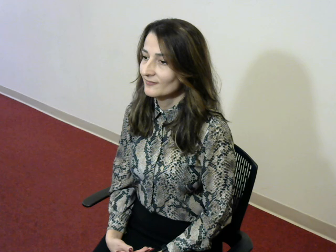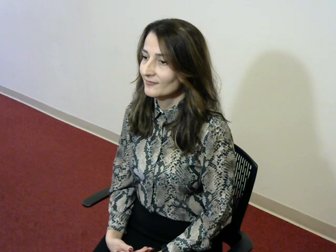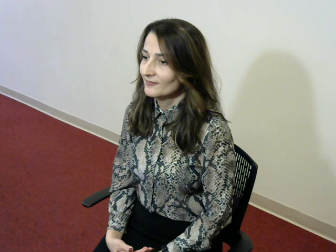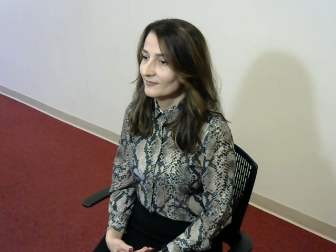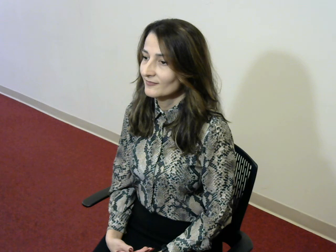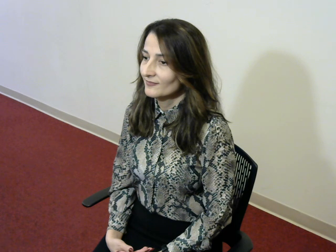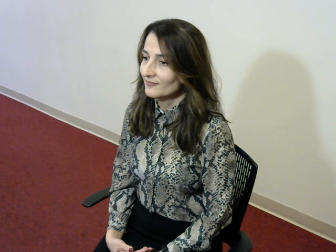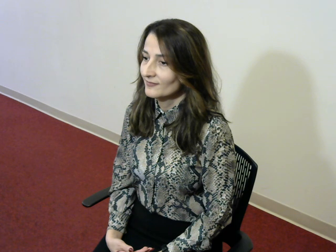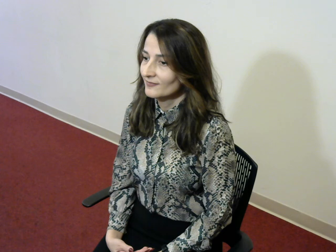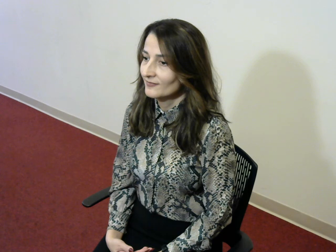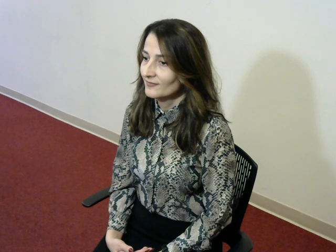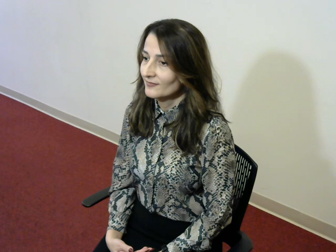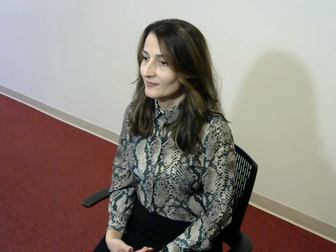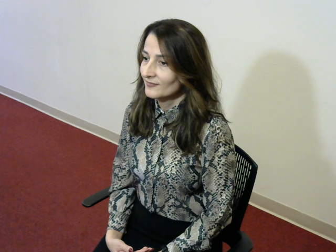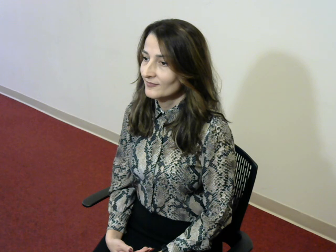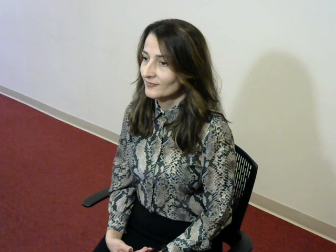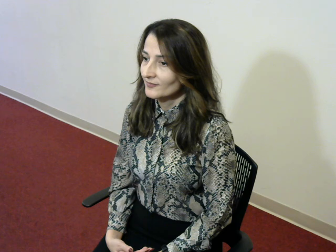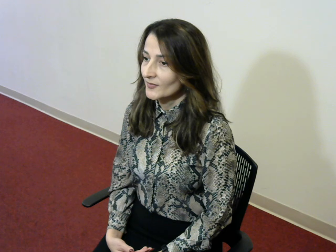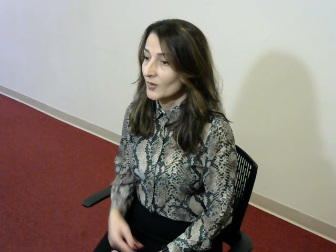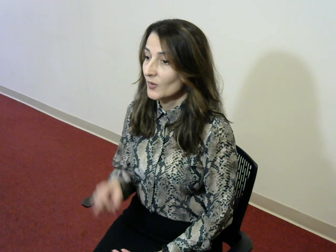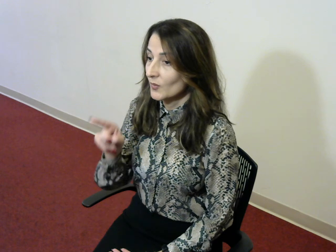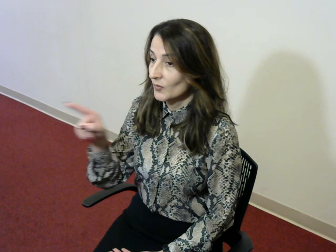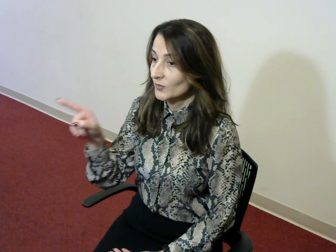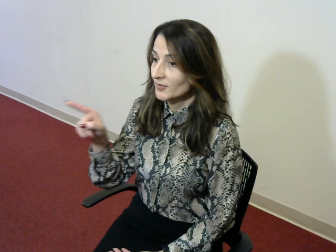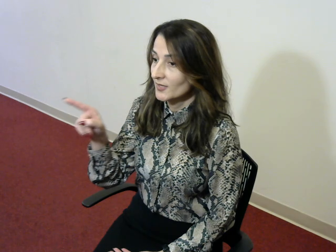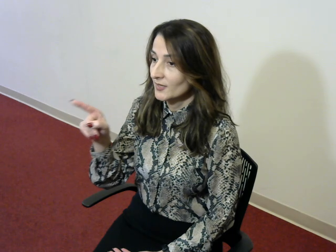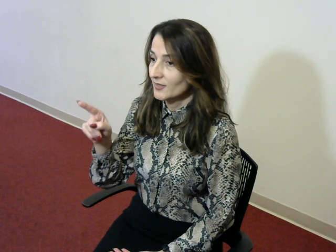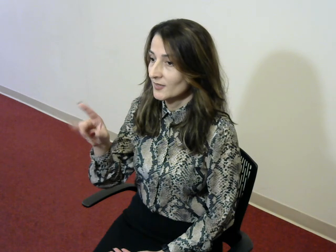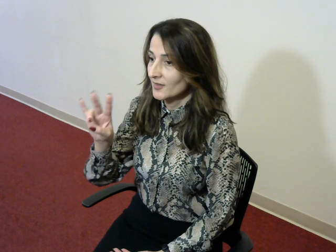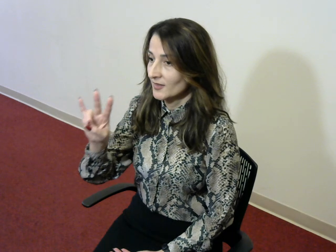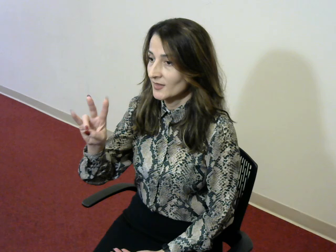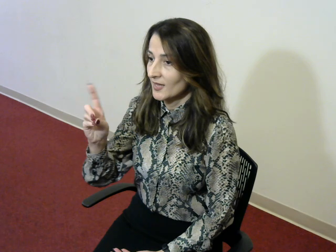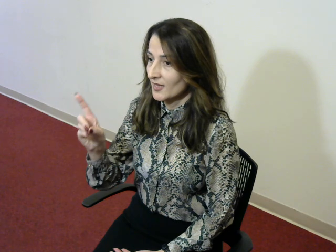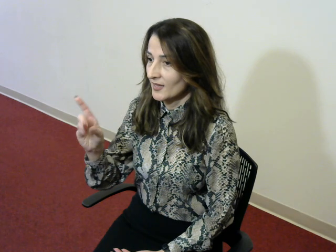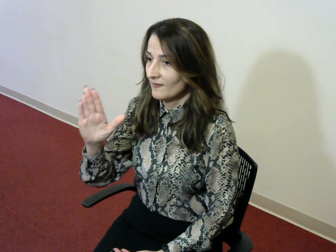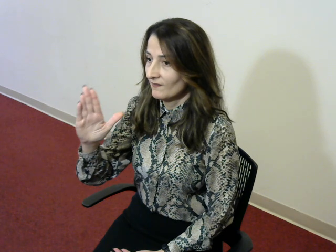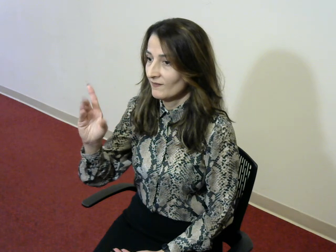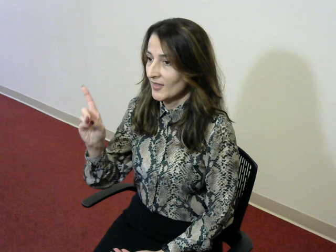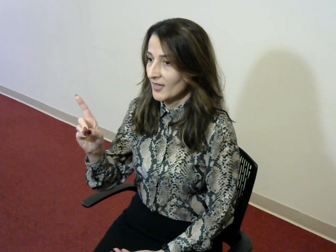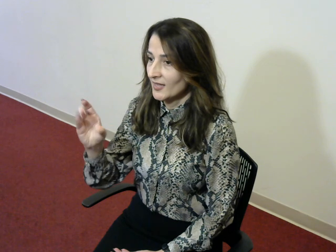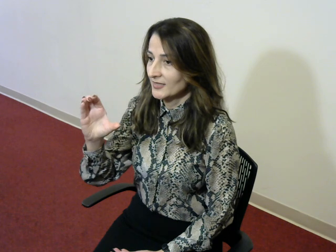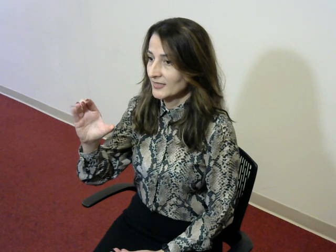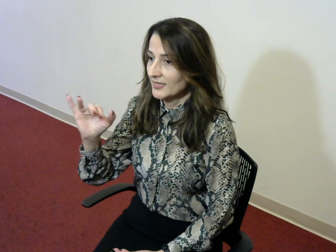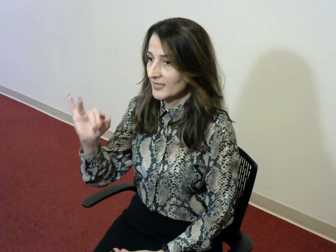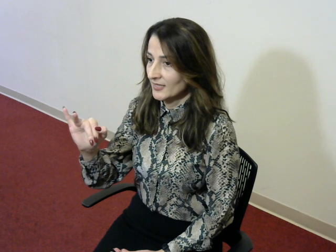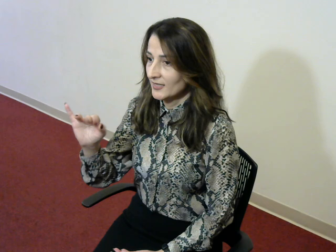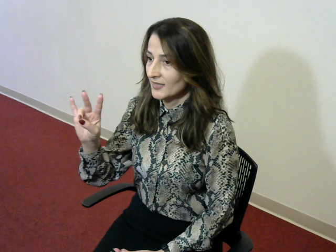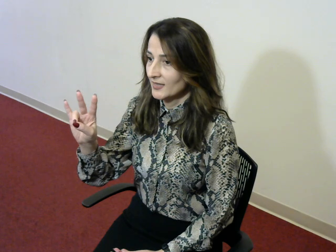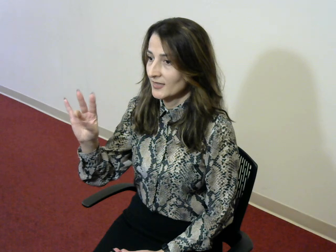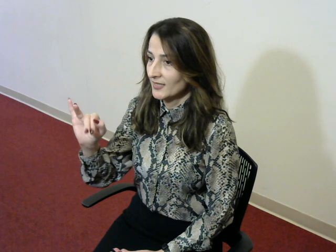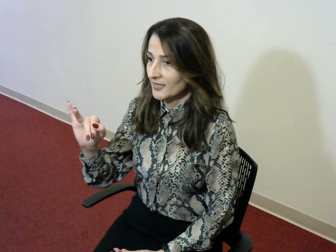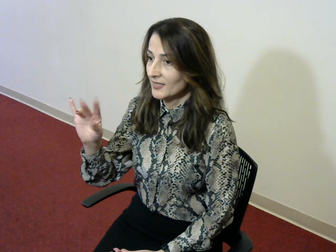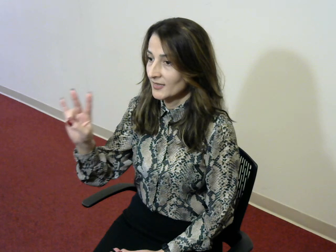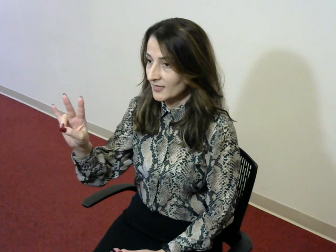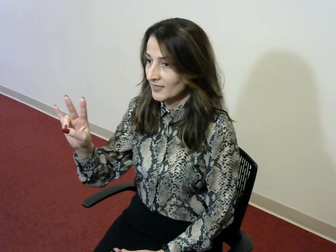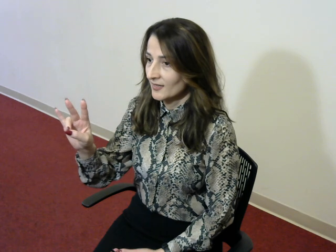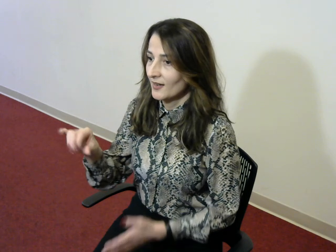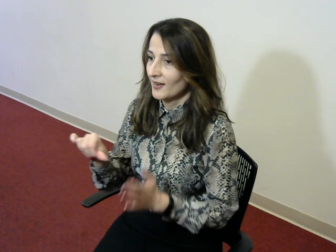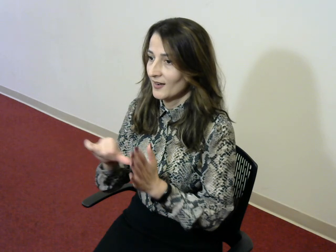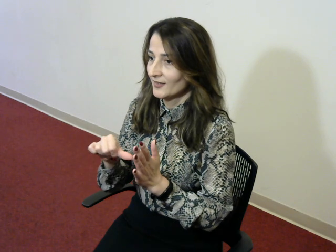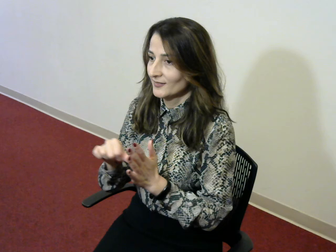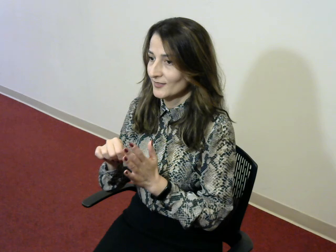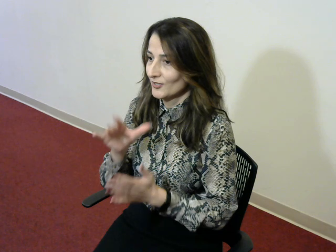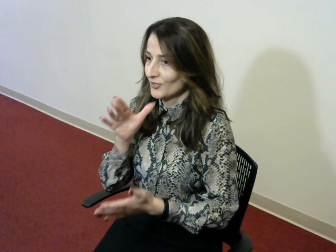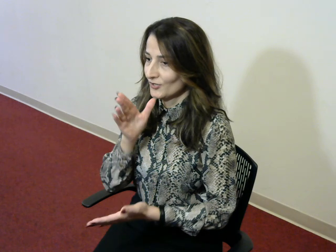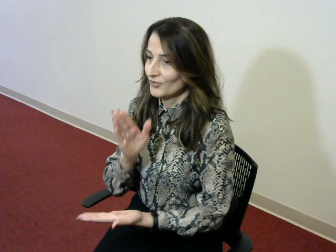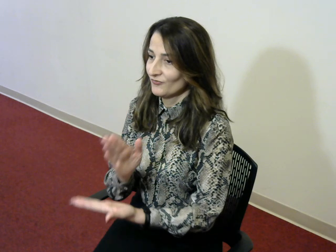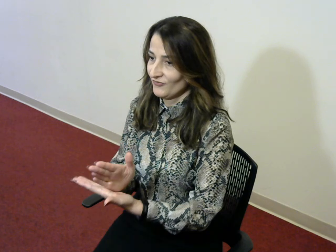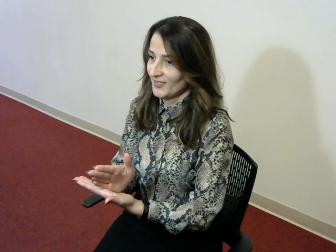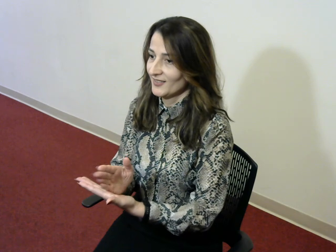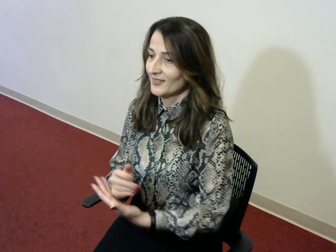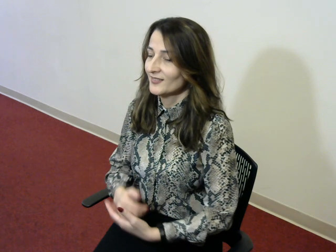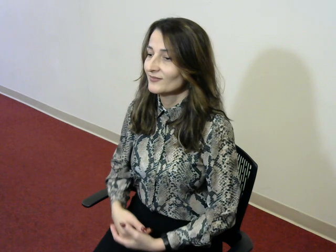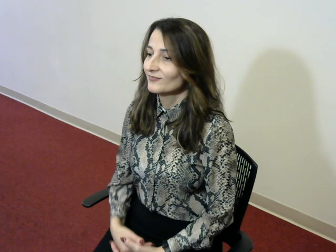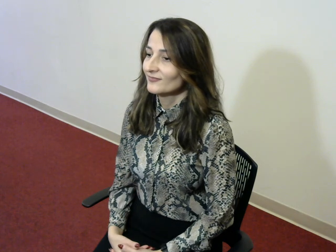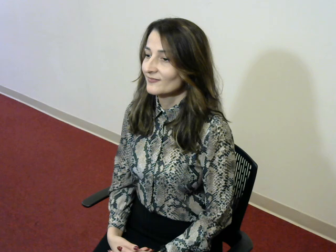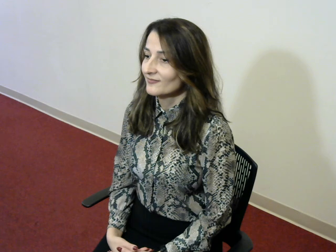Onun nəvəsinin 6 yaşı var